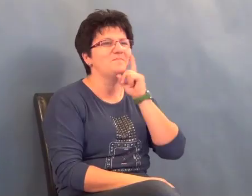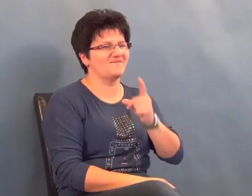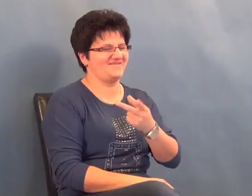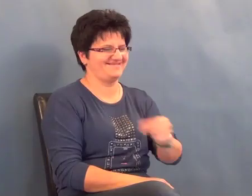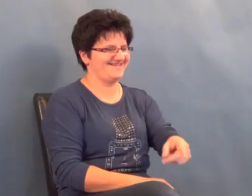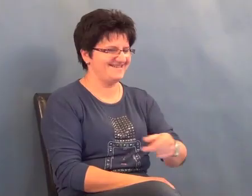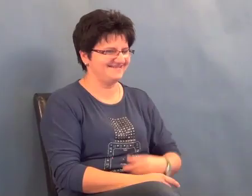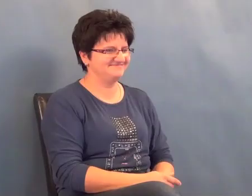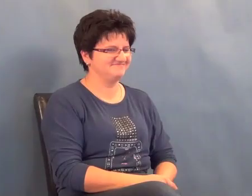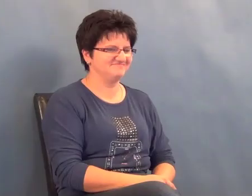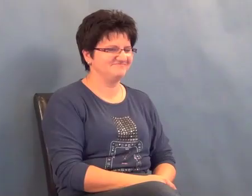To nie jest prawda.